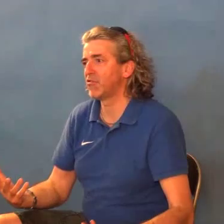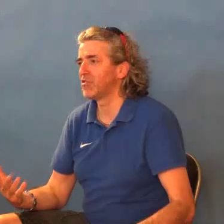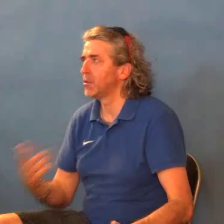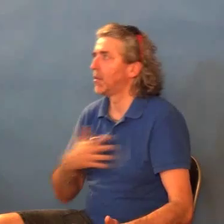Chłopiec się przestraszył.